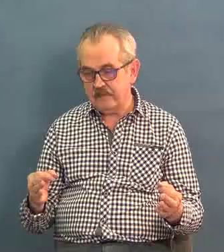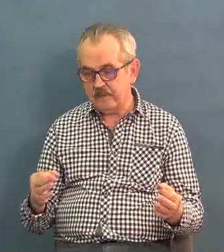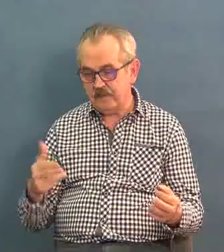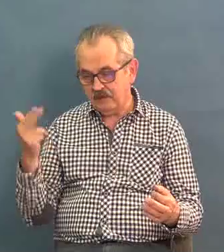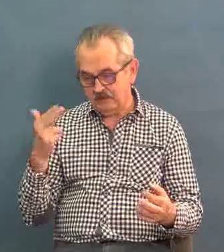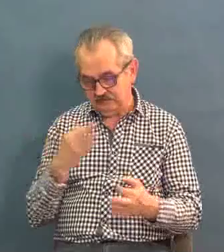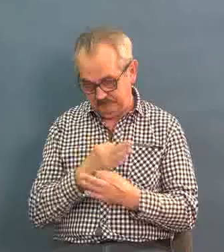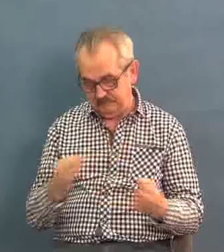Niedziela wolna.